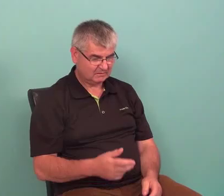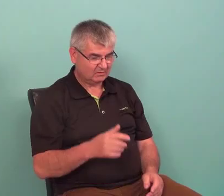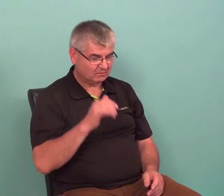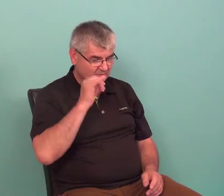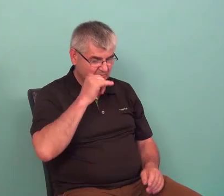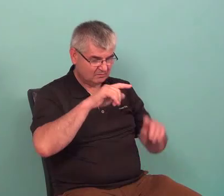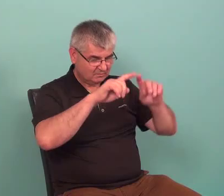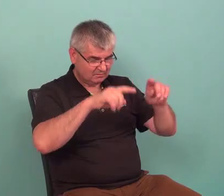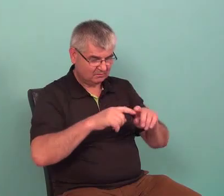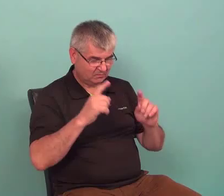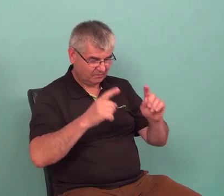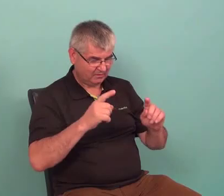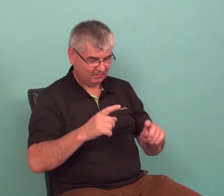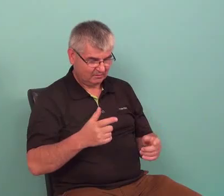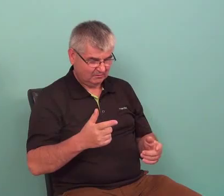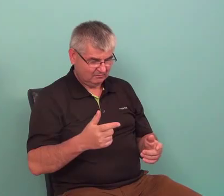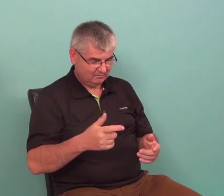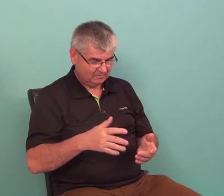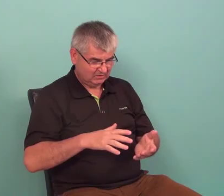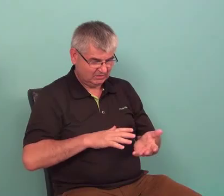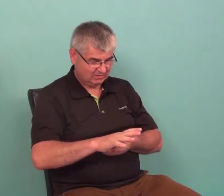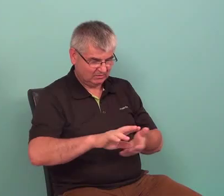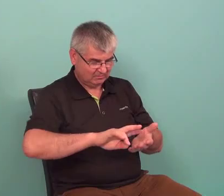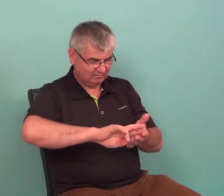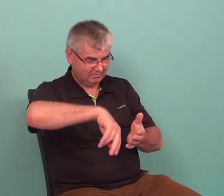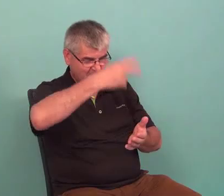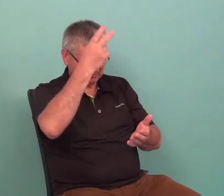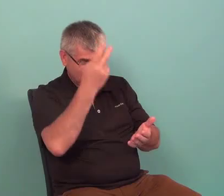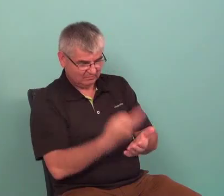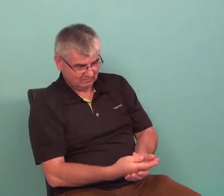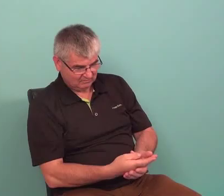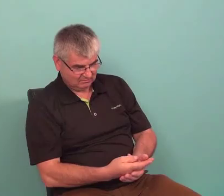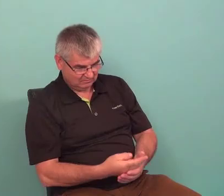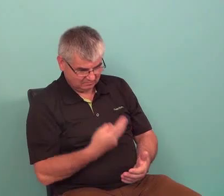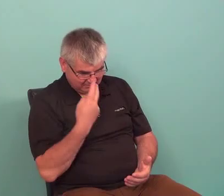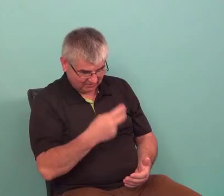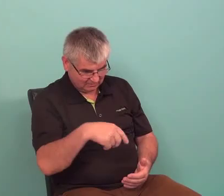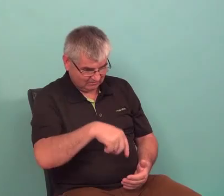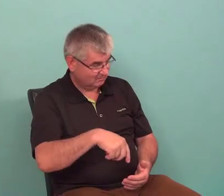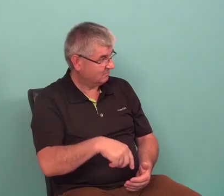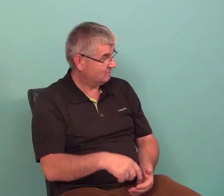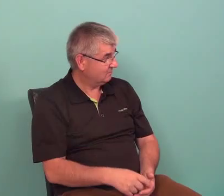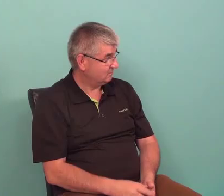Żółty znak w kształcie trójkąta informuje, że można się poślizgnąć, widzę, że jest jeszcze strzałka w dół.